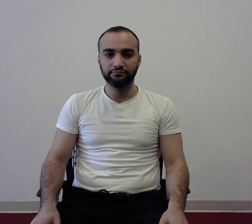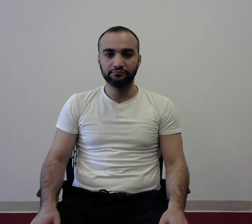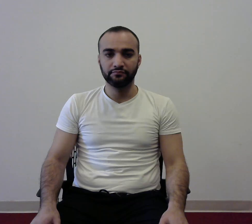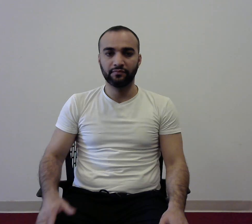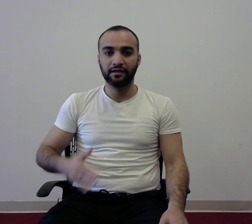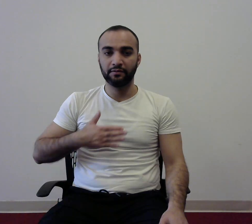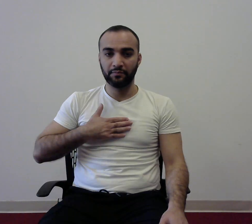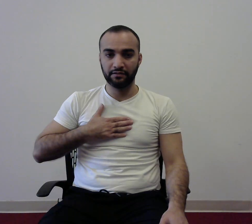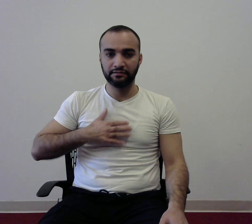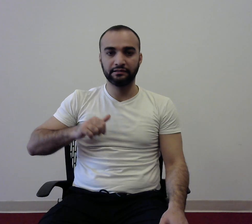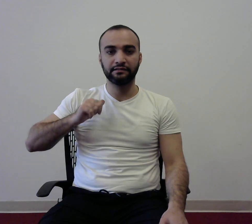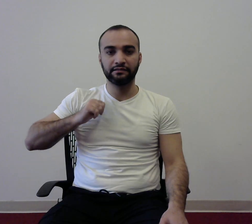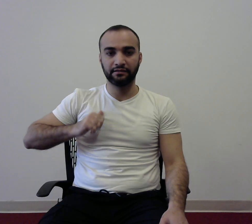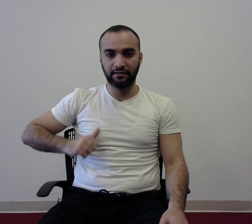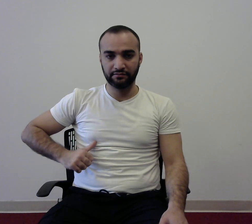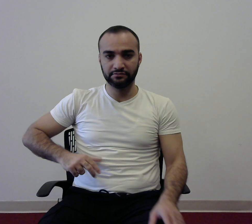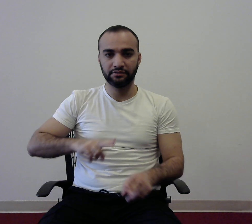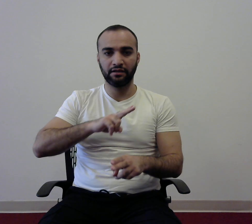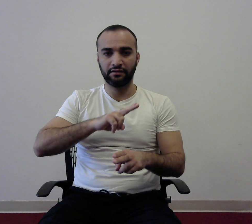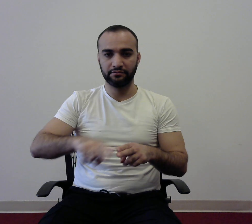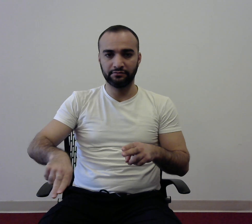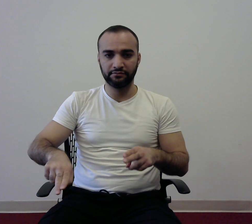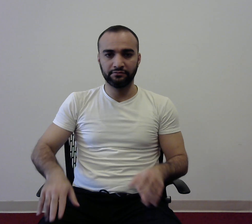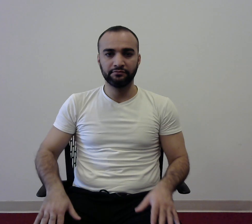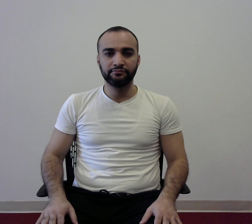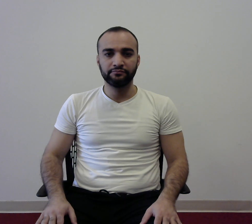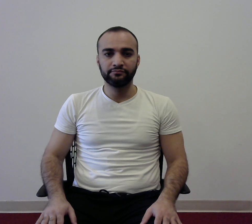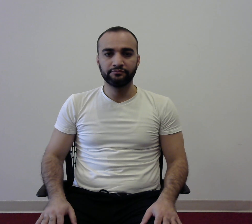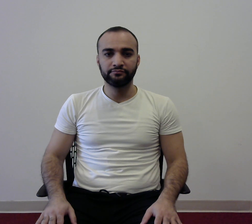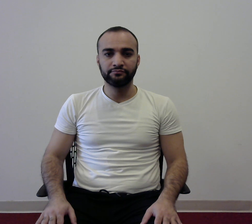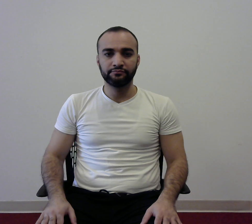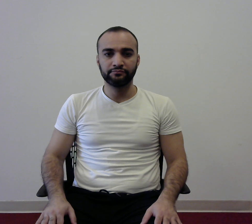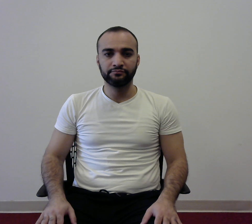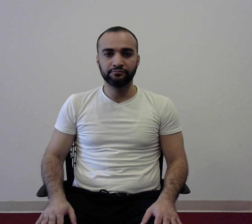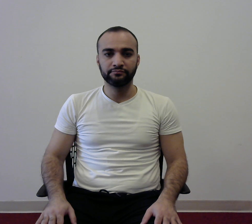Mən çantamı itirmişəm